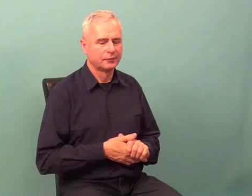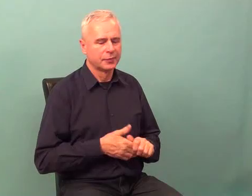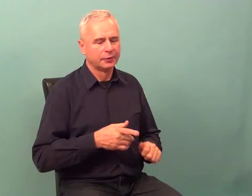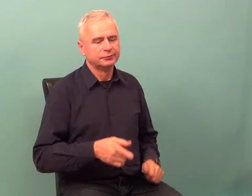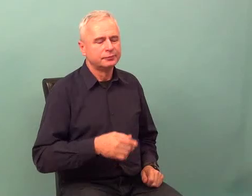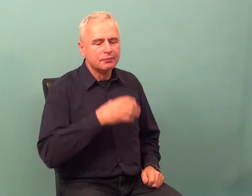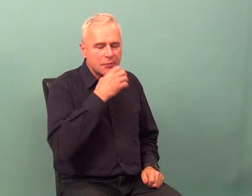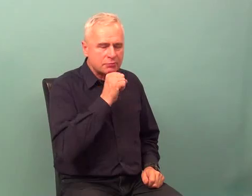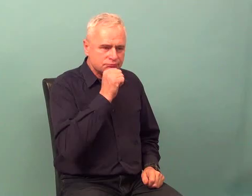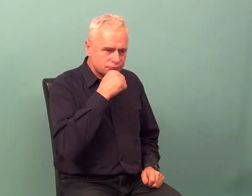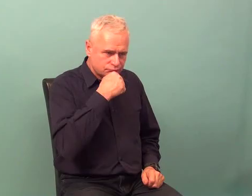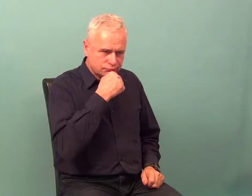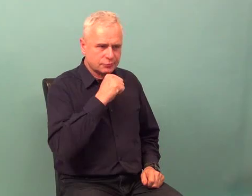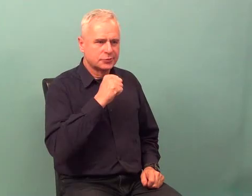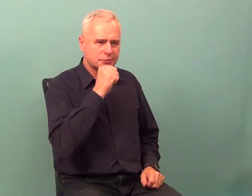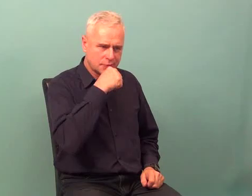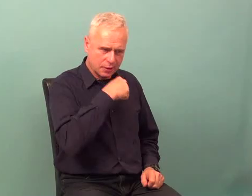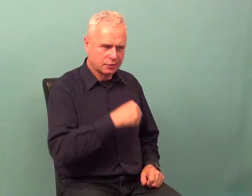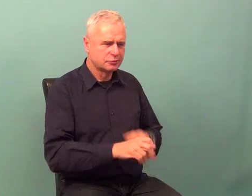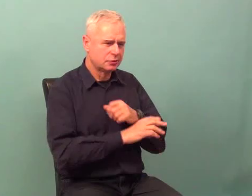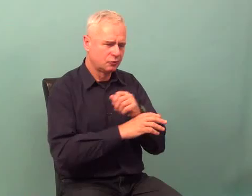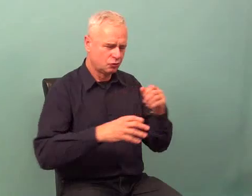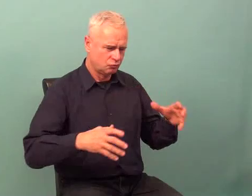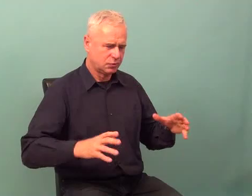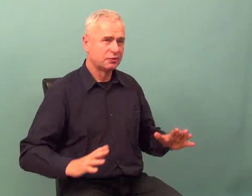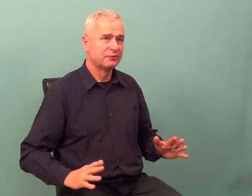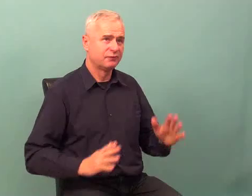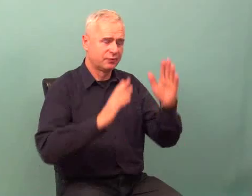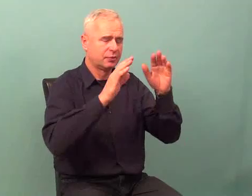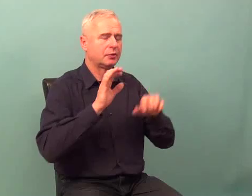Stary pan wszedł po drabinie na grube drzewo.